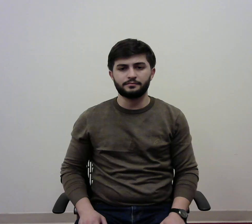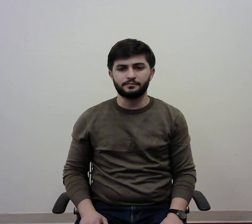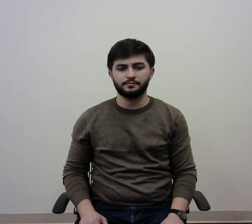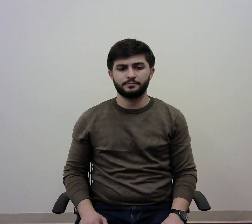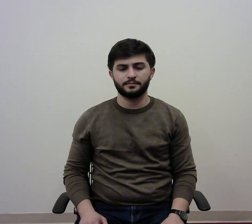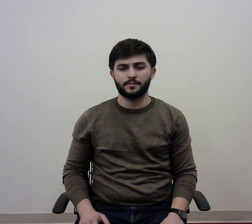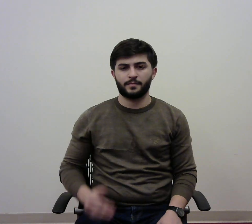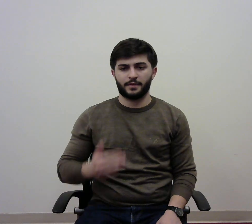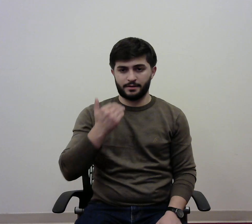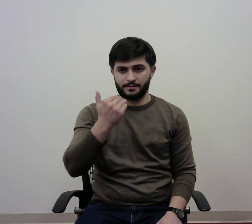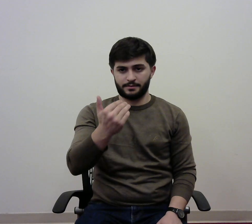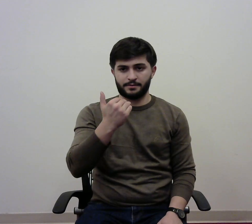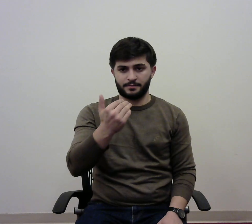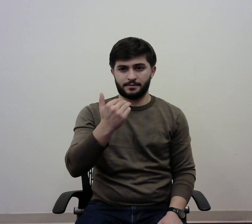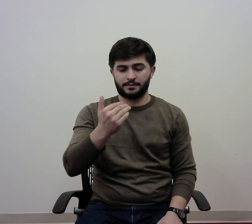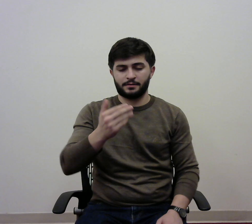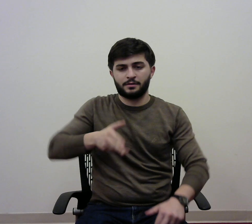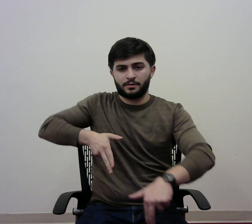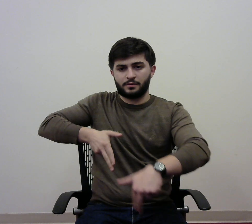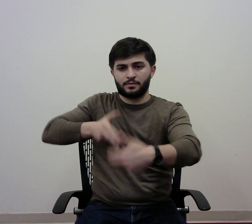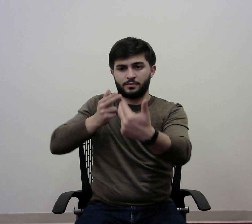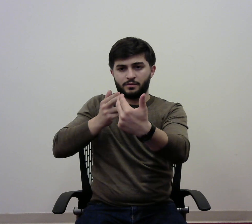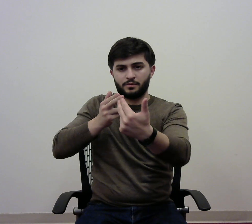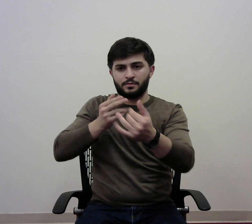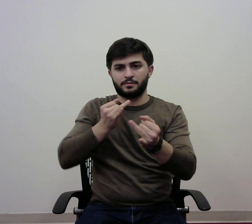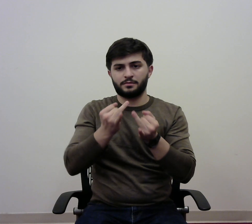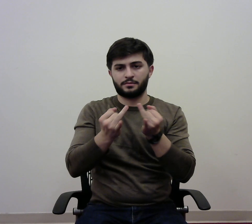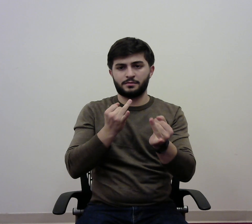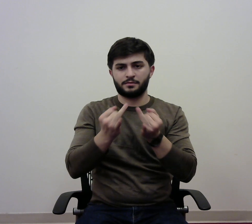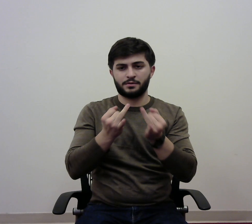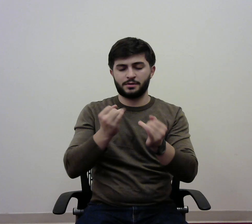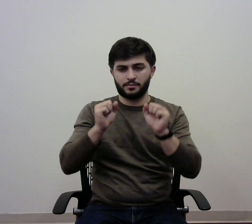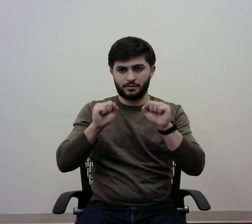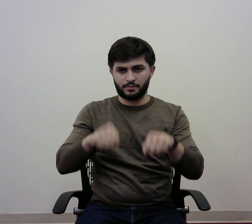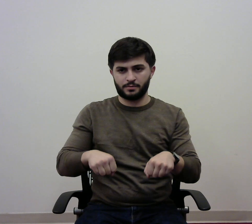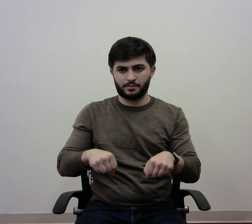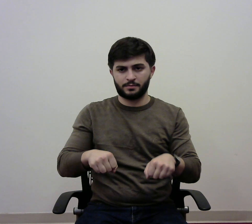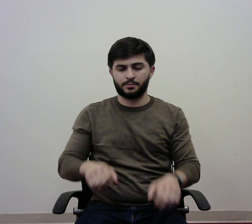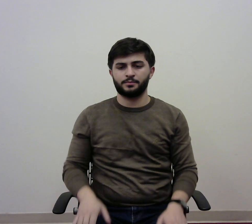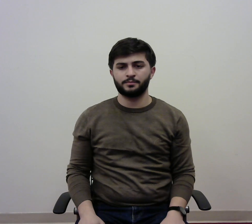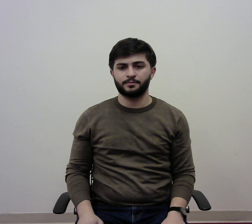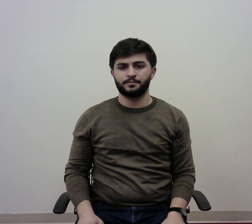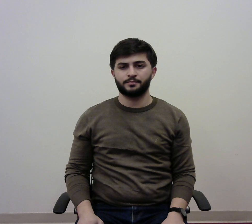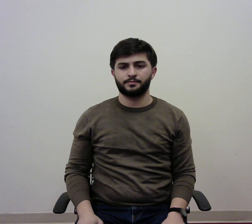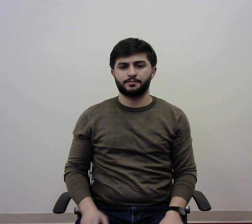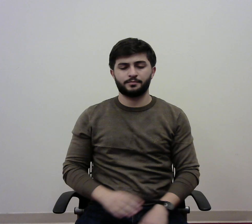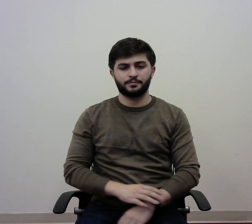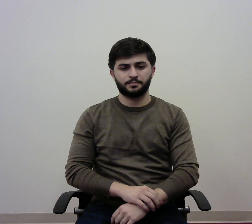Sizinlə görüntülü danışmaq olar?